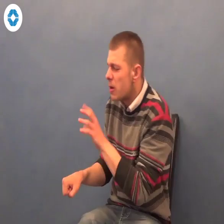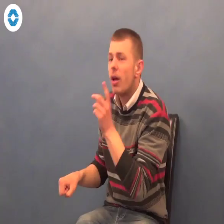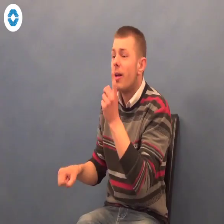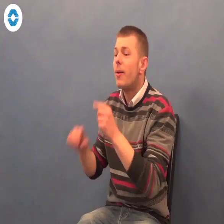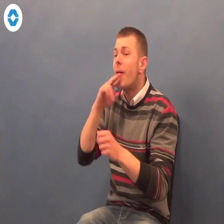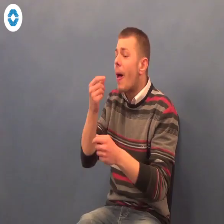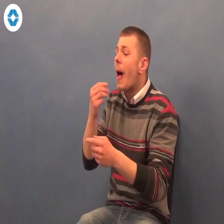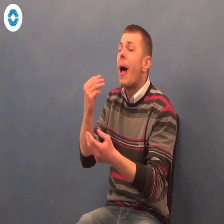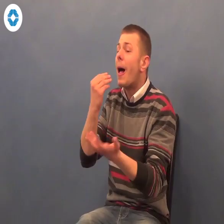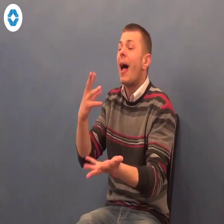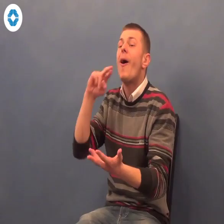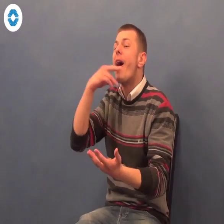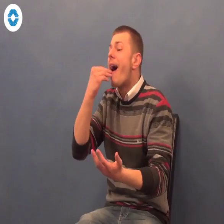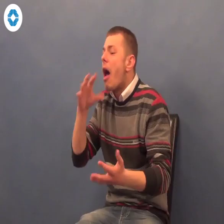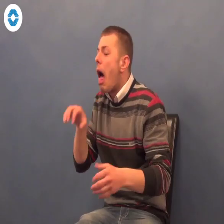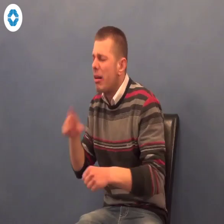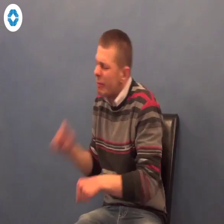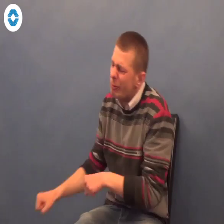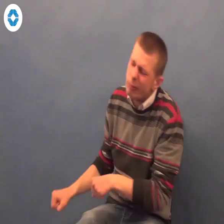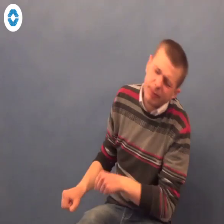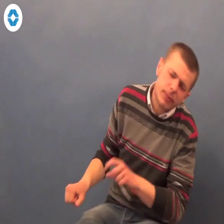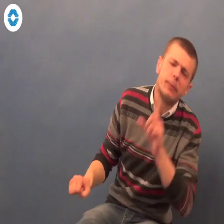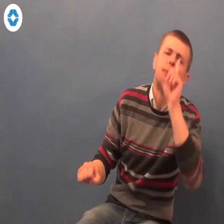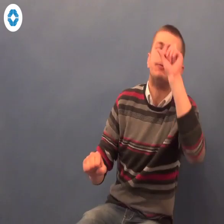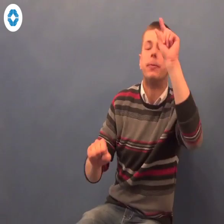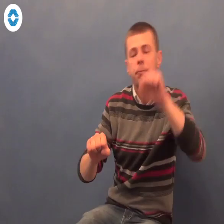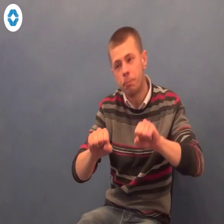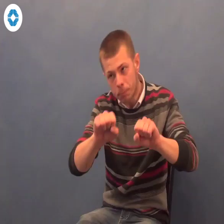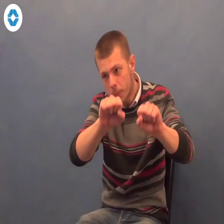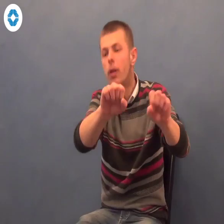To koza, która chce i próbuje zjeść gruszkę. Chłopak ją odciąga i idą sobie.